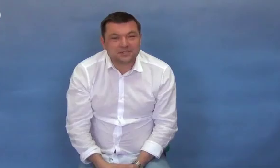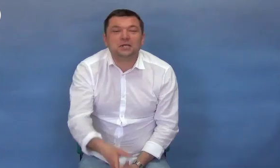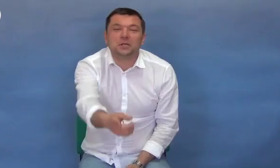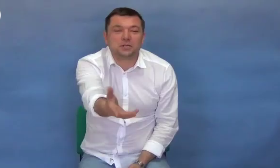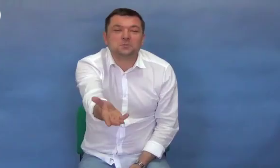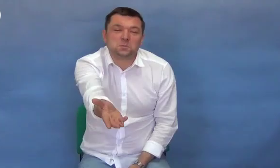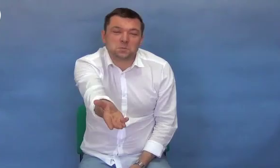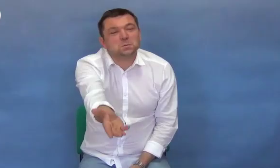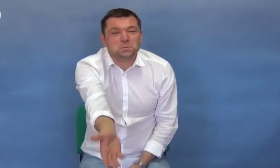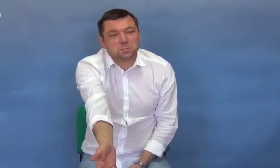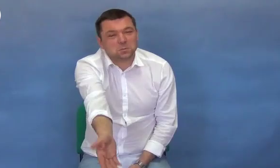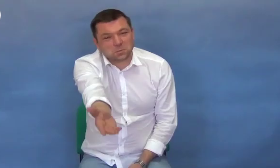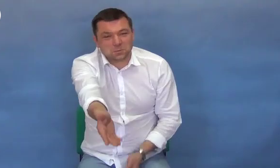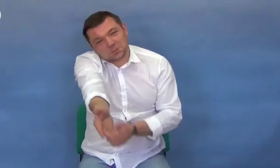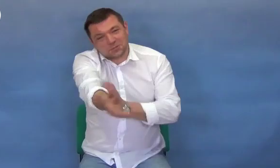Jak myślisz, co to jest?